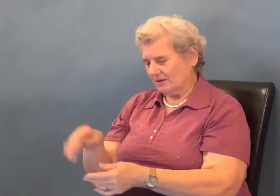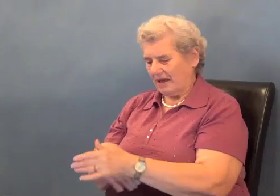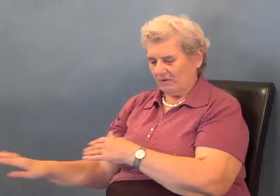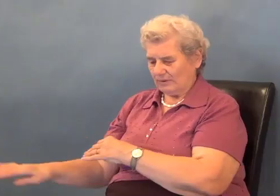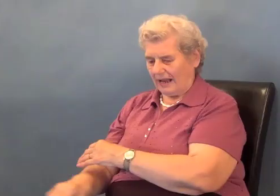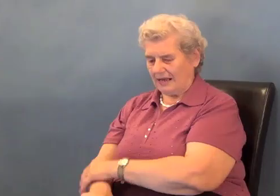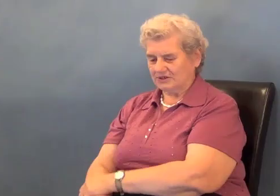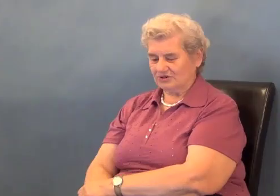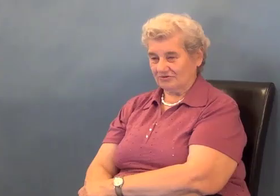Trzeba wyjść.